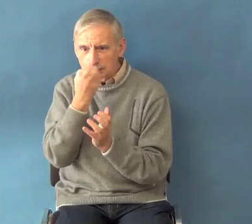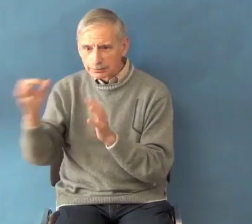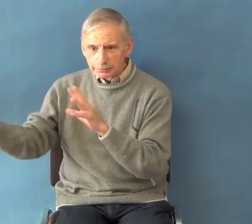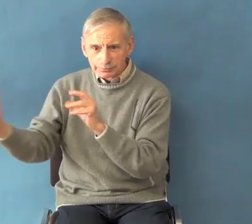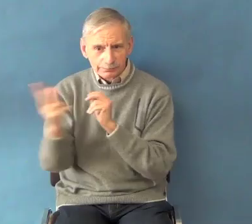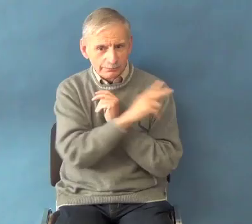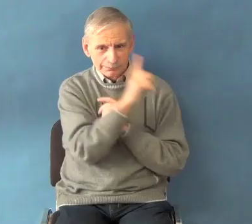Przechodzą obok.